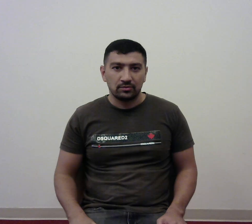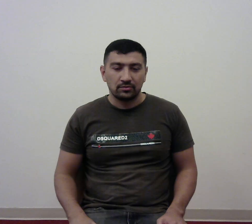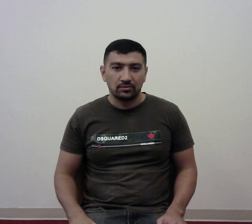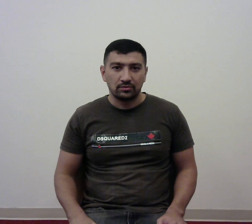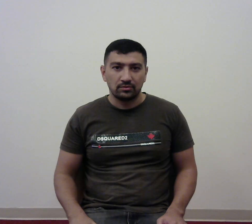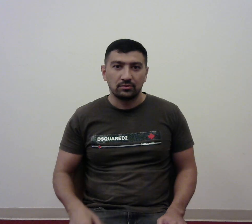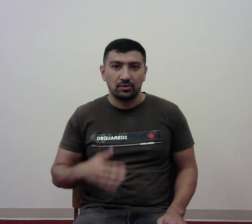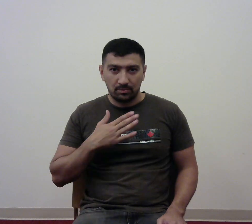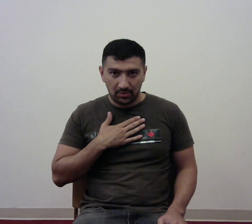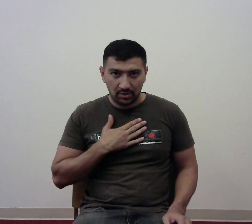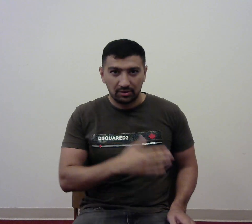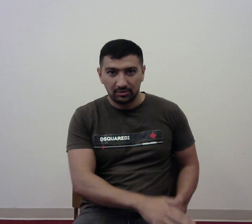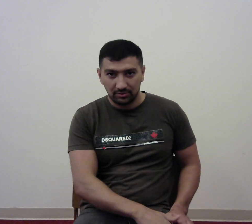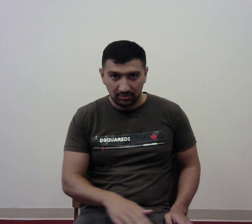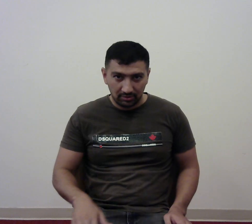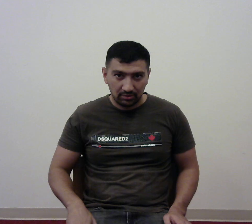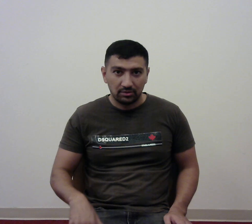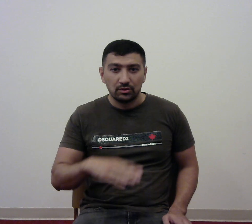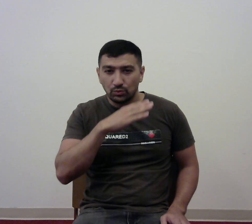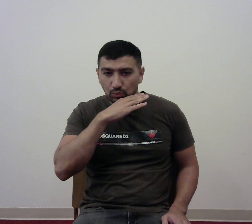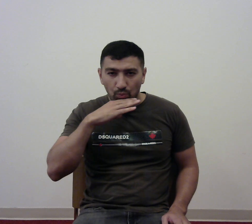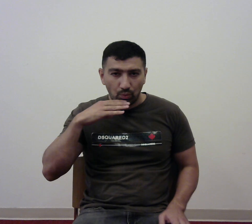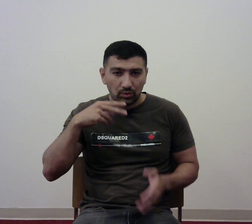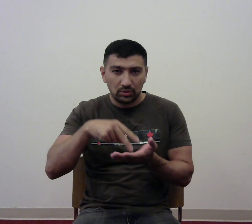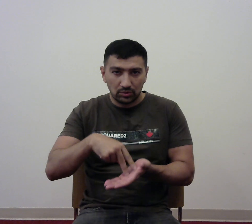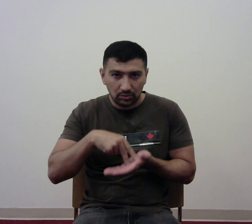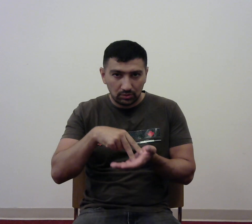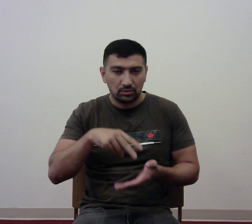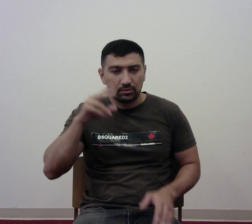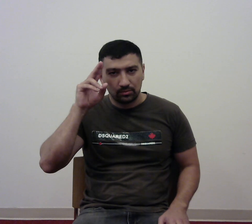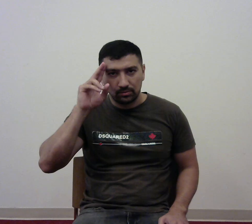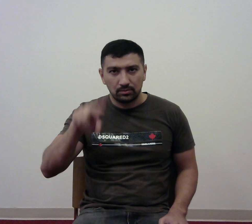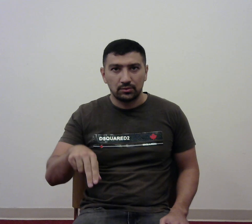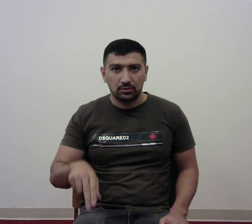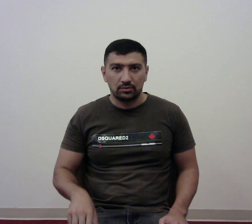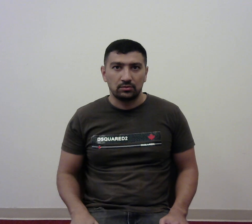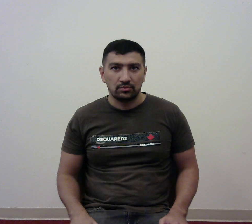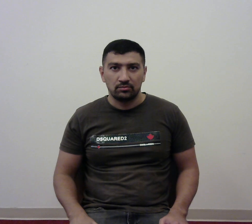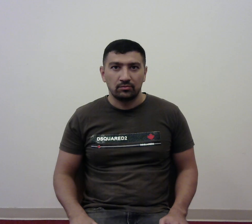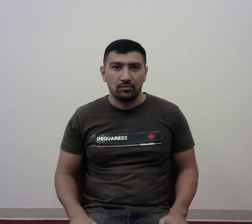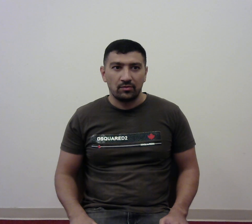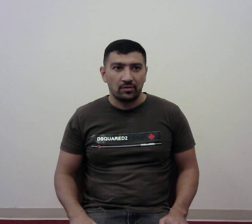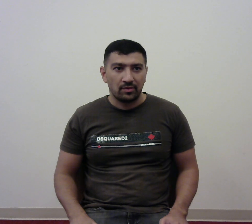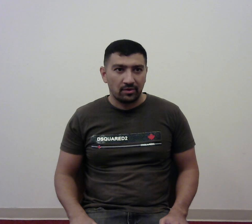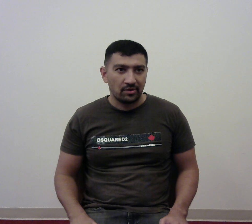Mən ayaq üstə çox dura bilmirəm